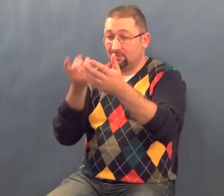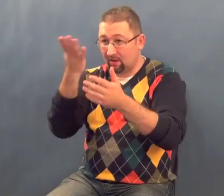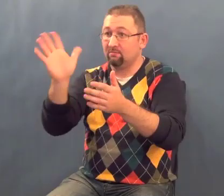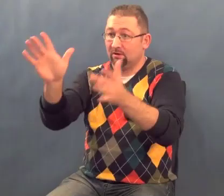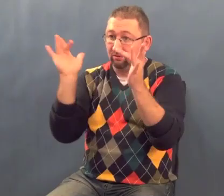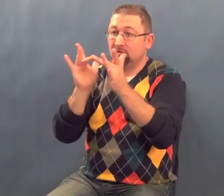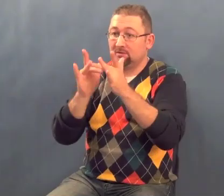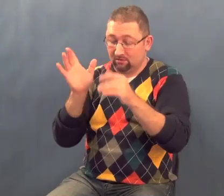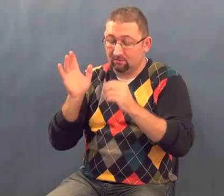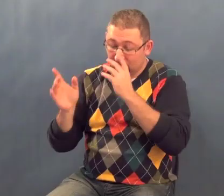Tak, masz rację.